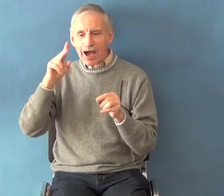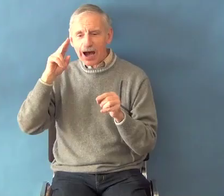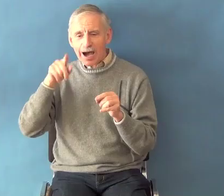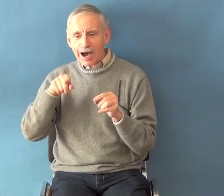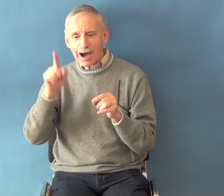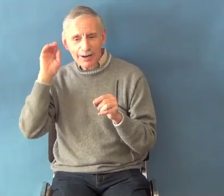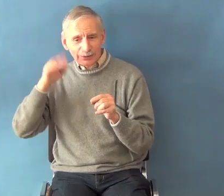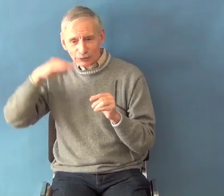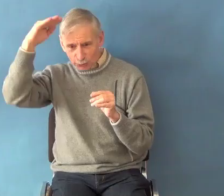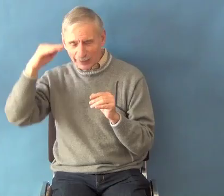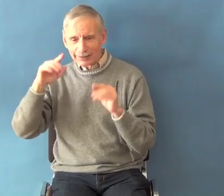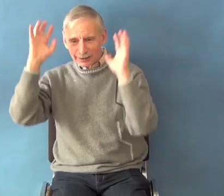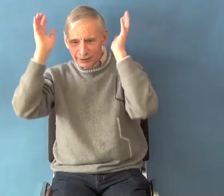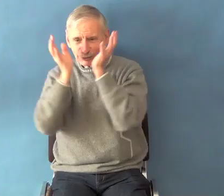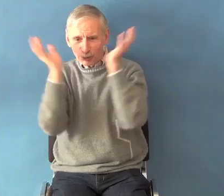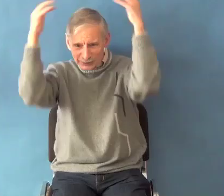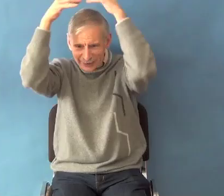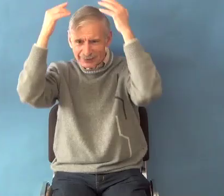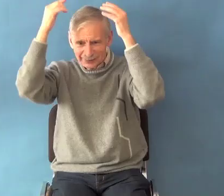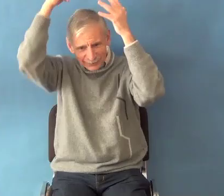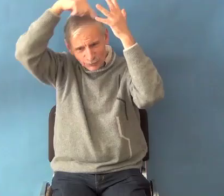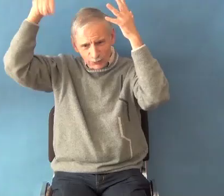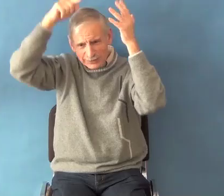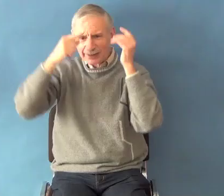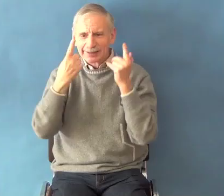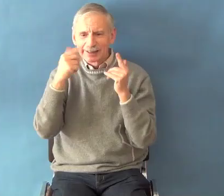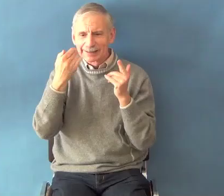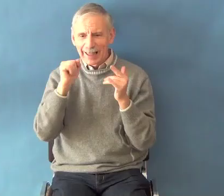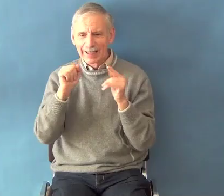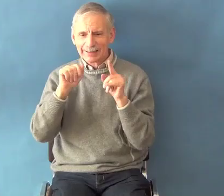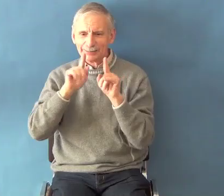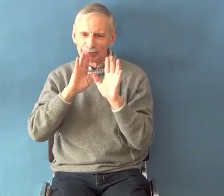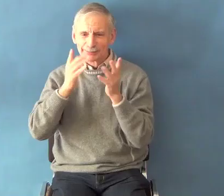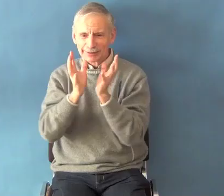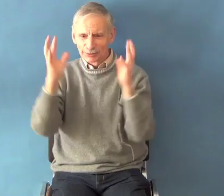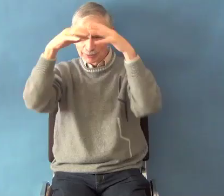Ale duży miś wkłada na głowę coś podobnego do dyni.